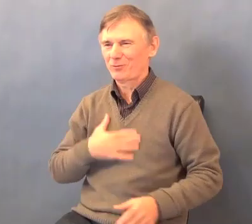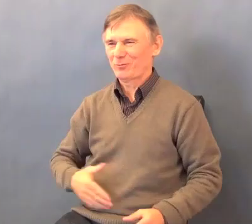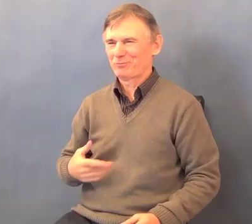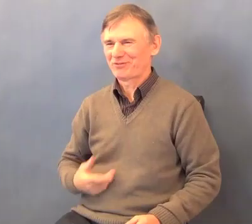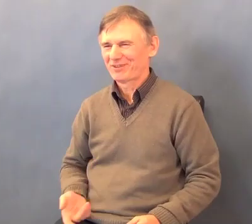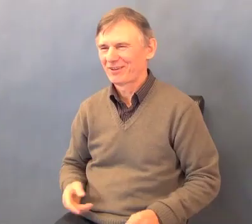Ja to lubię.